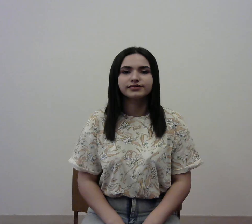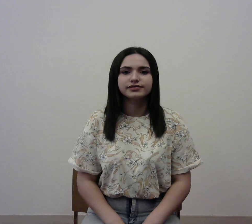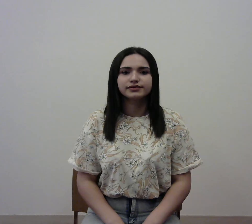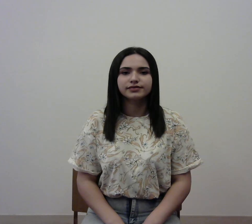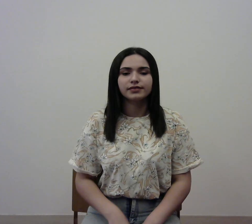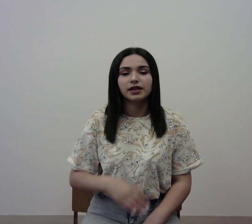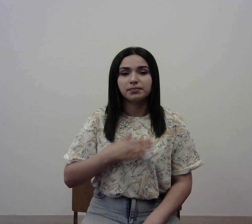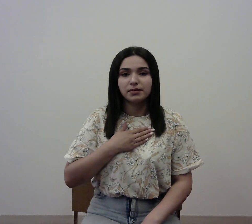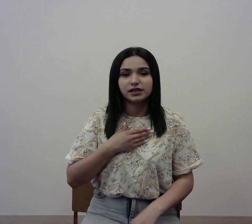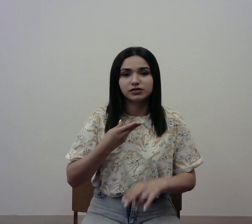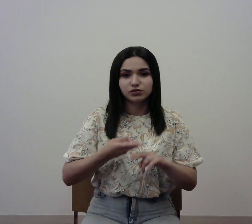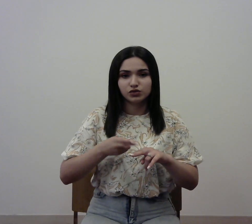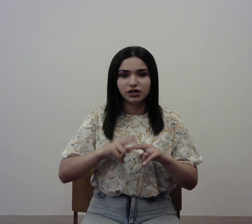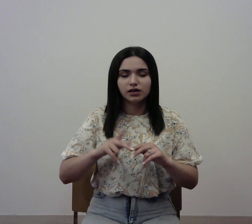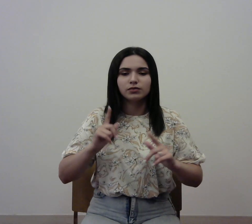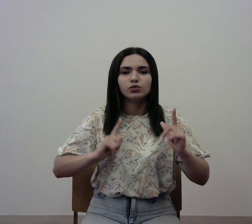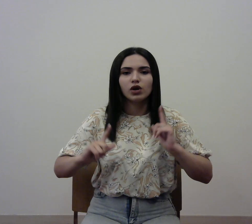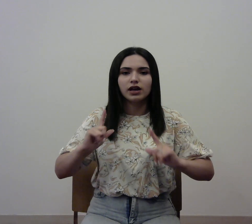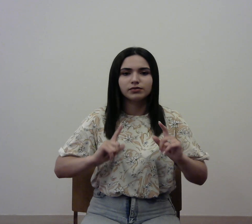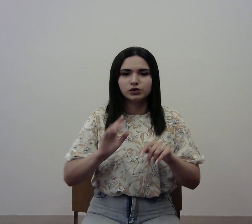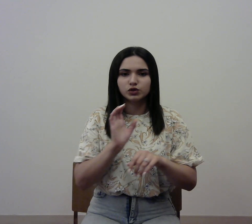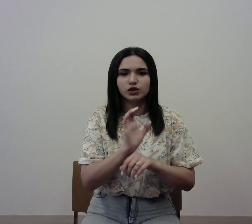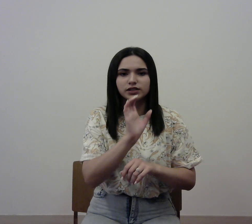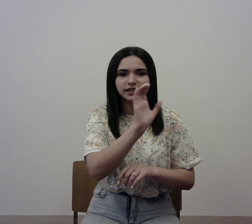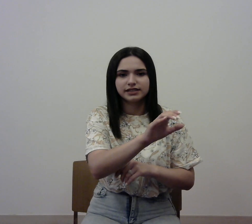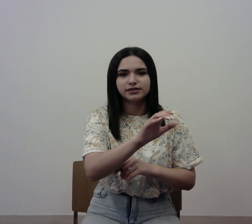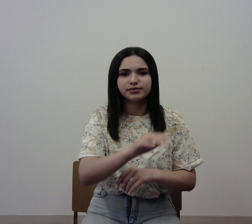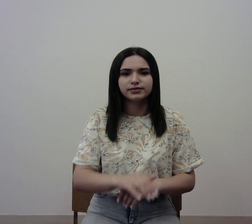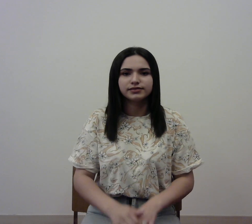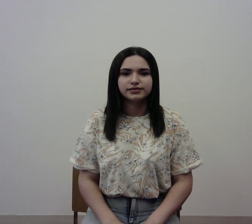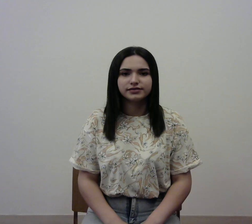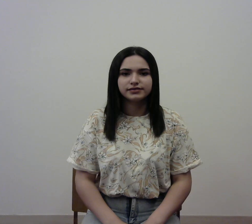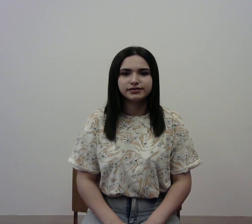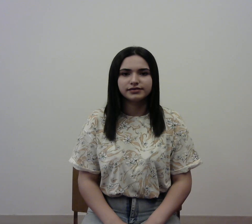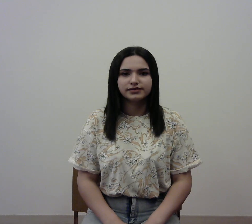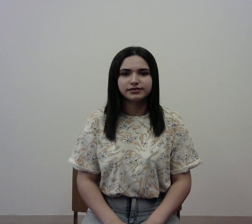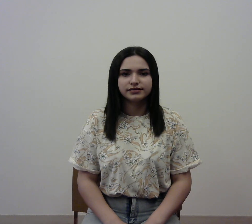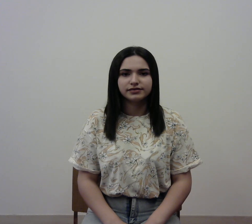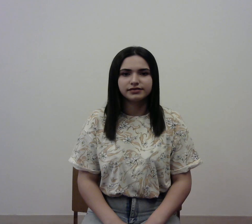Məni bura müəllim göndərib